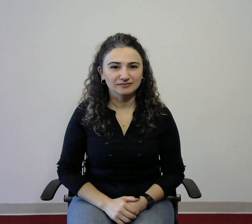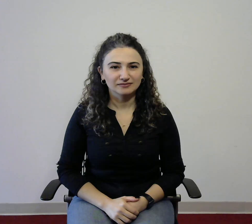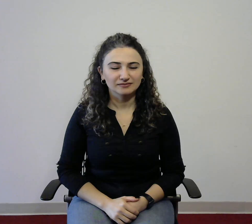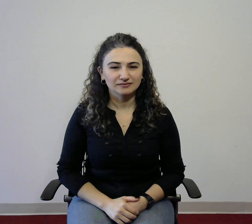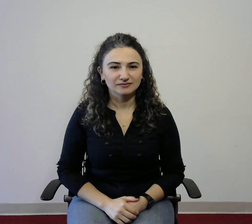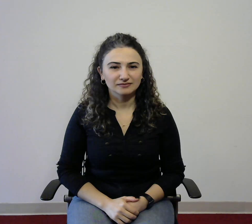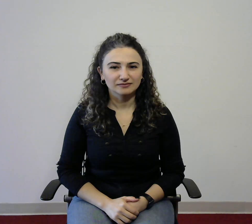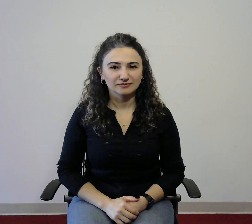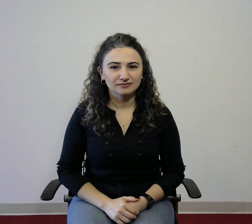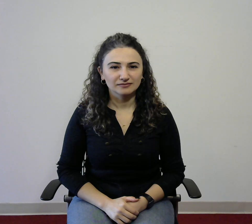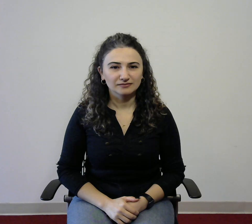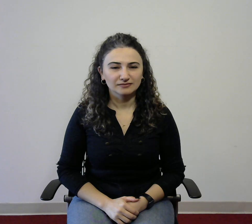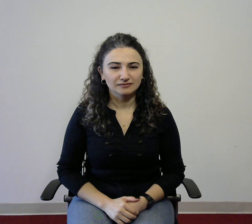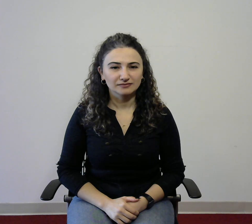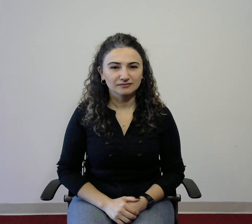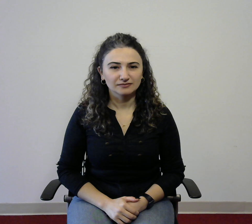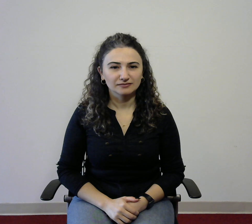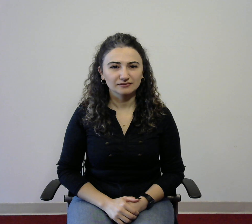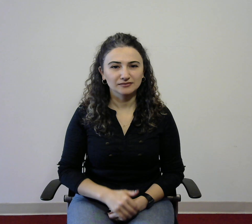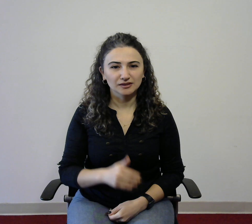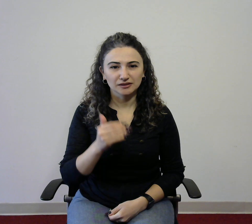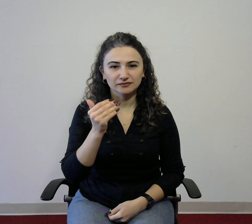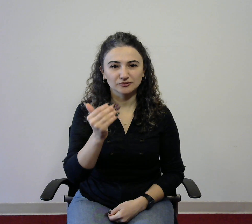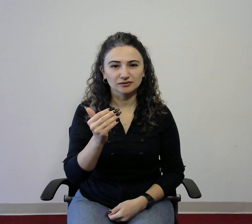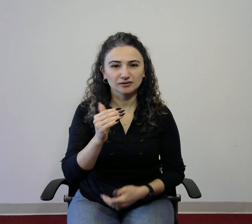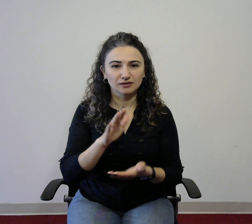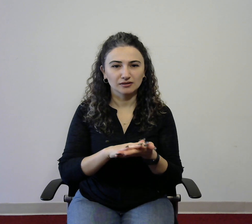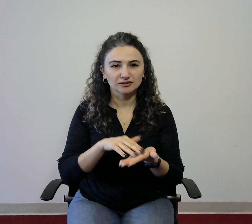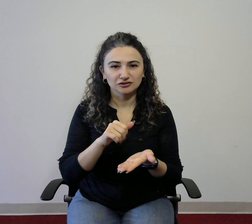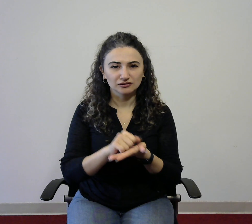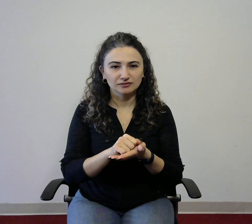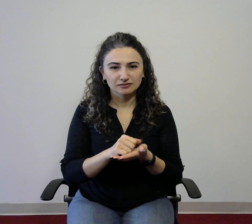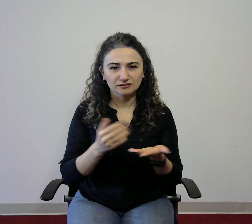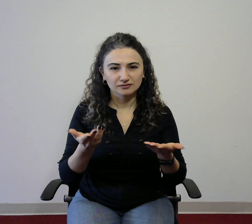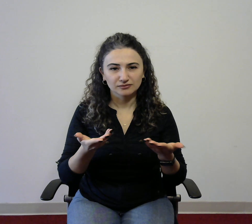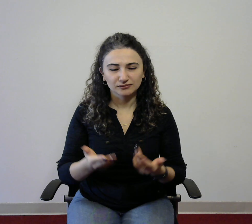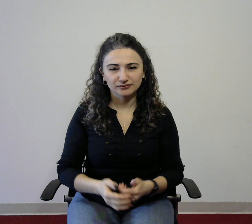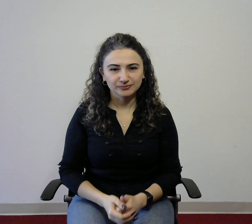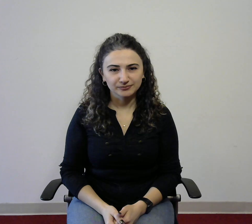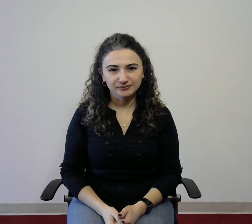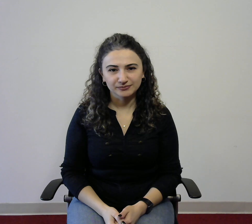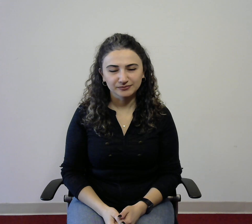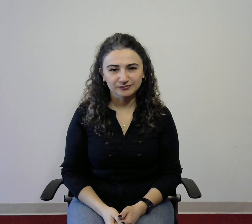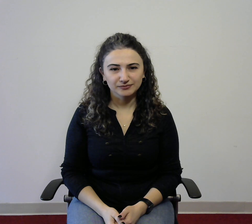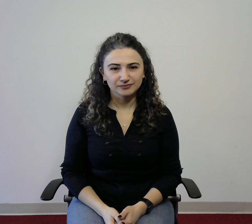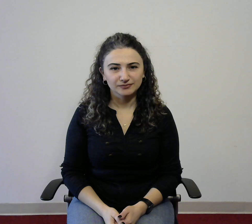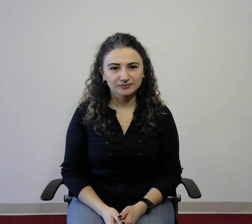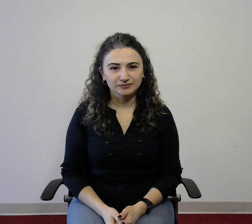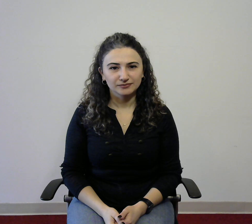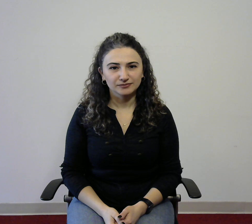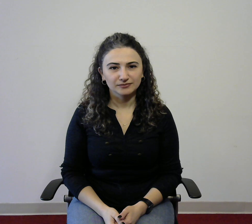Sənin ləqəbin nədir?